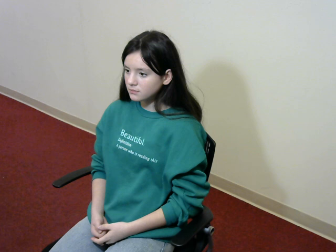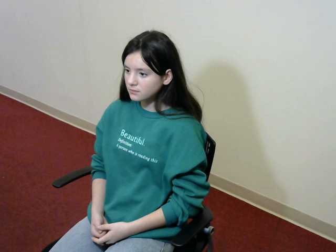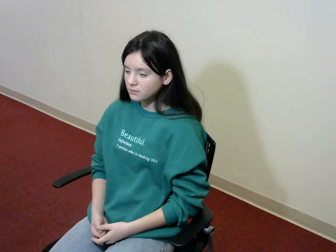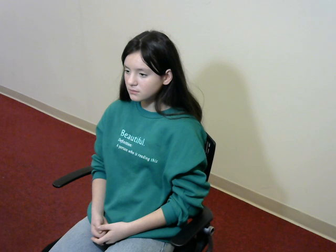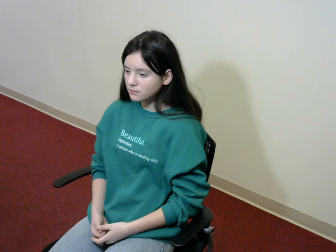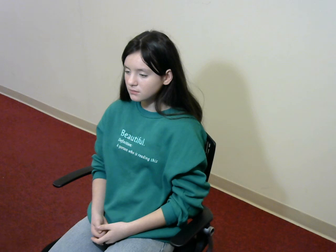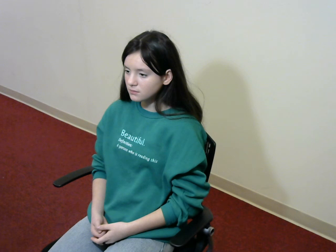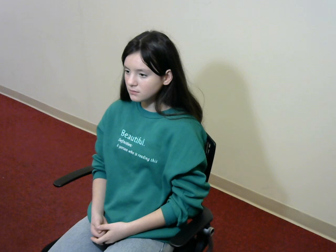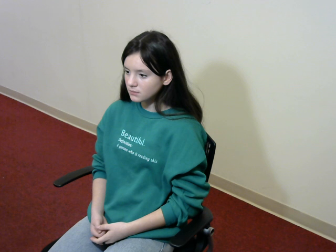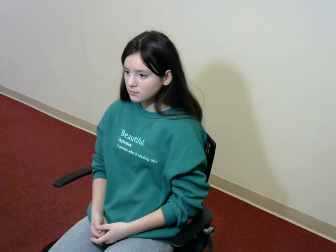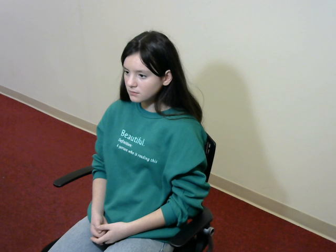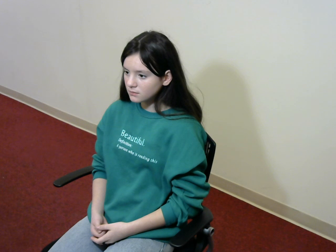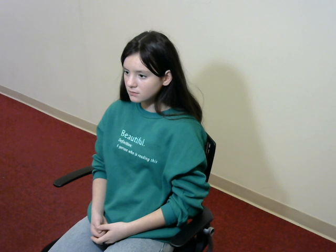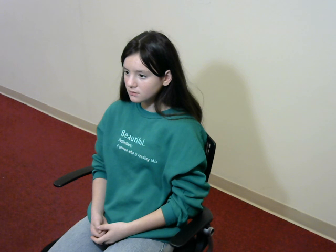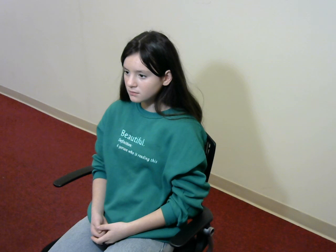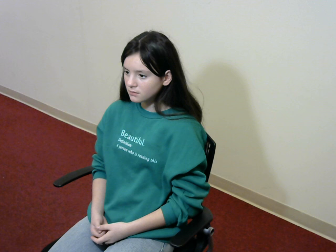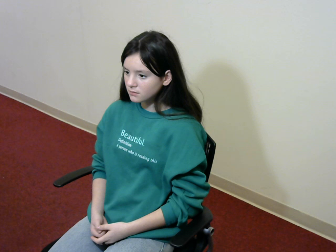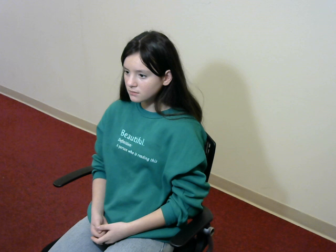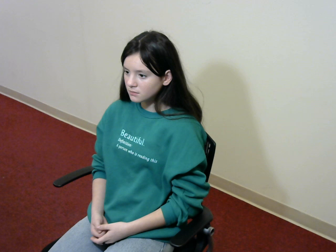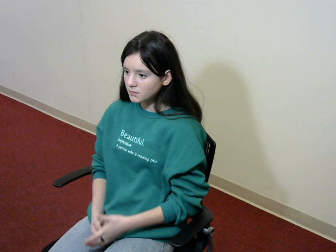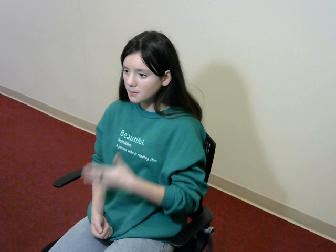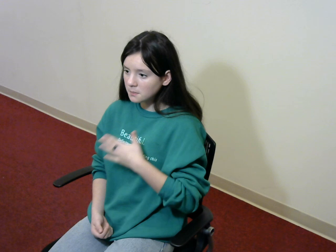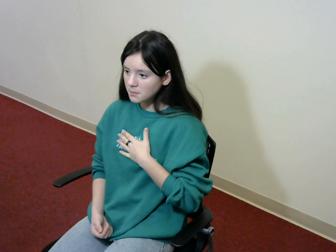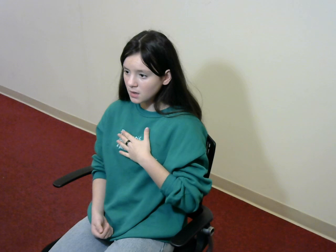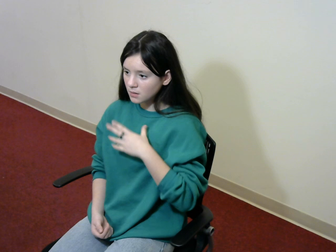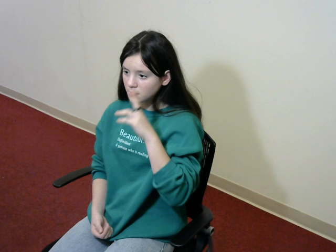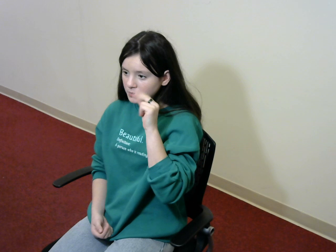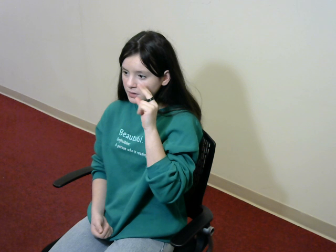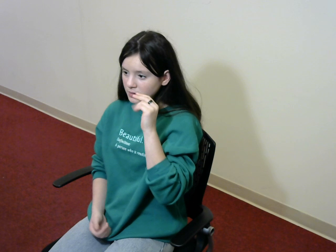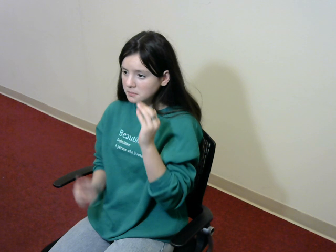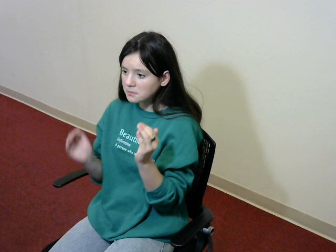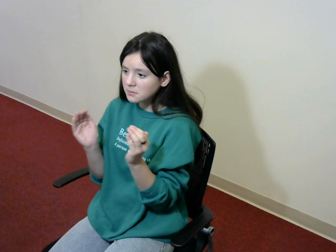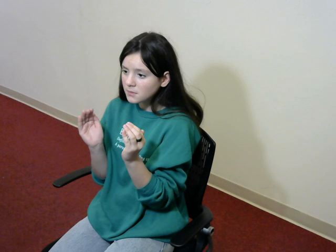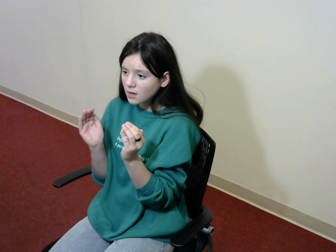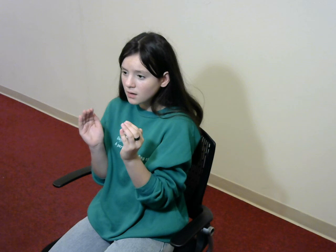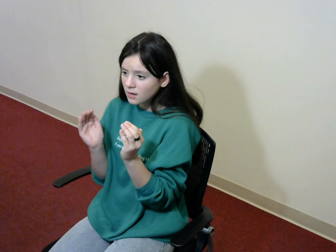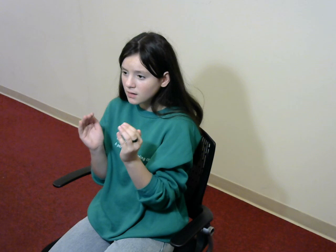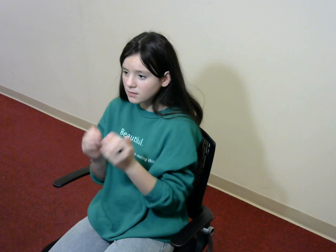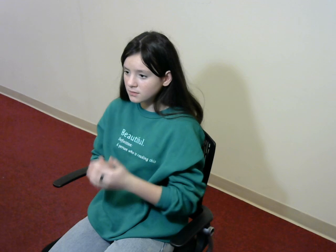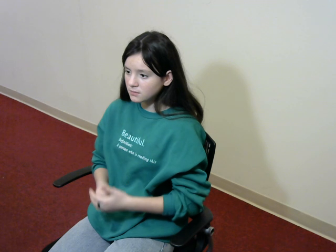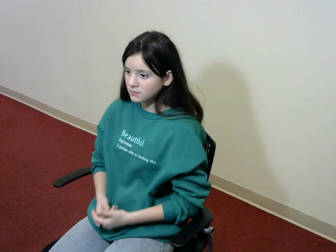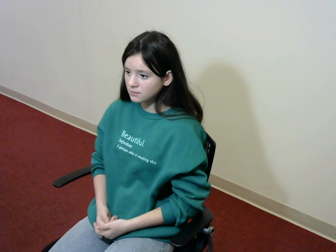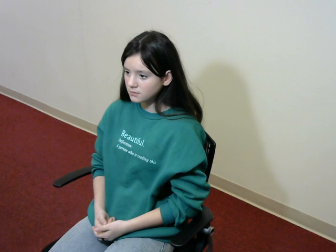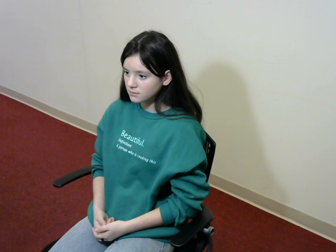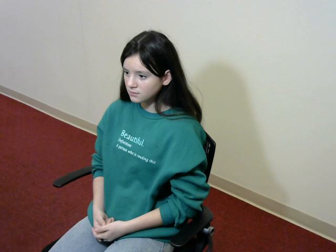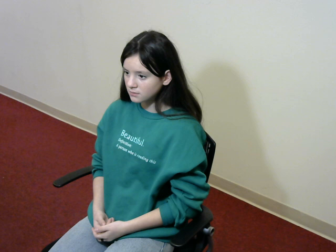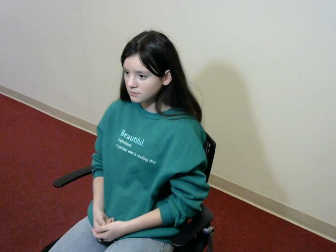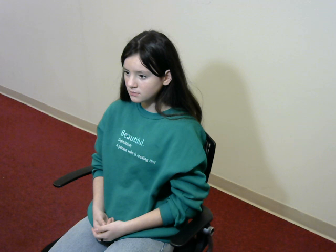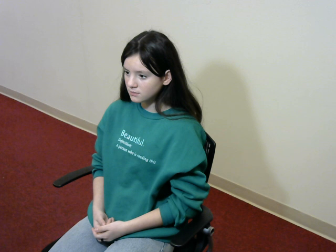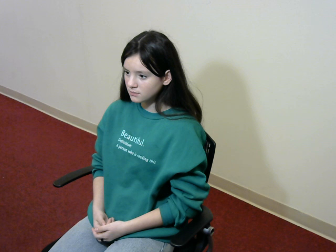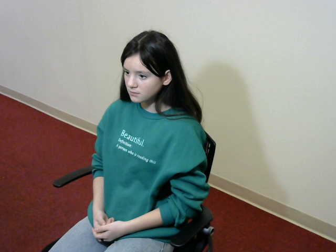Mənim pişiyim balacadır